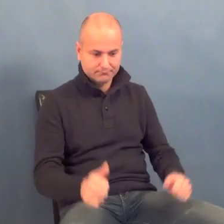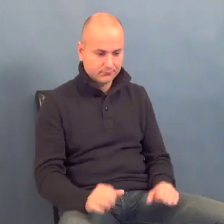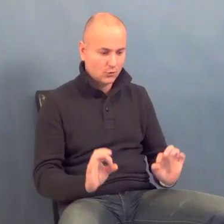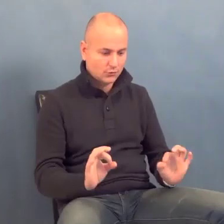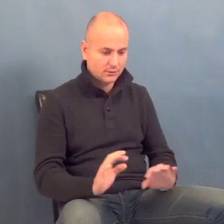Dobrze.